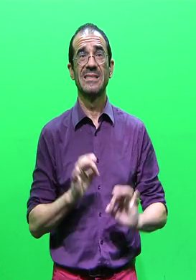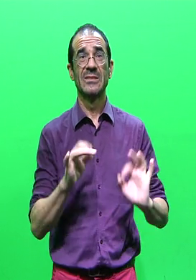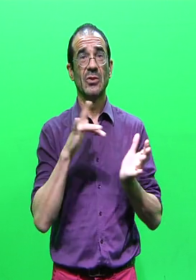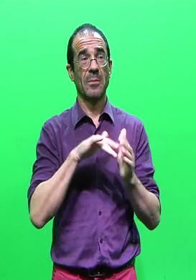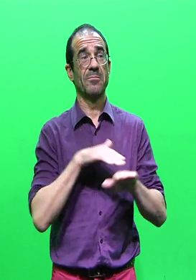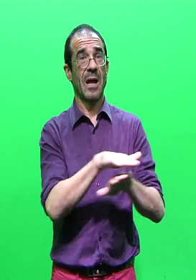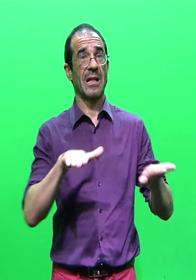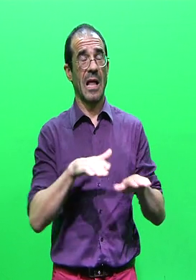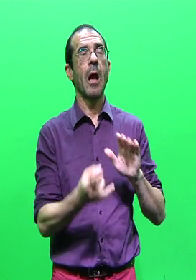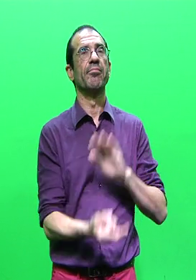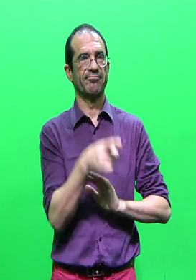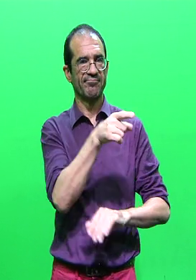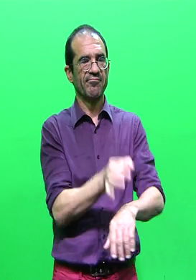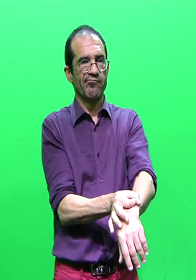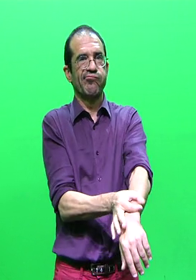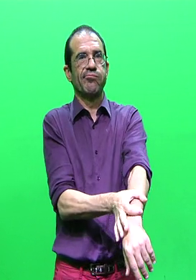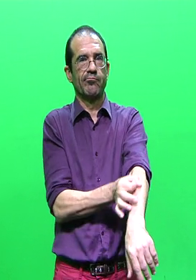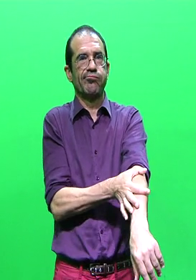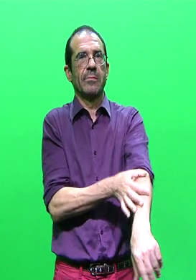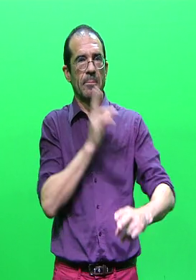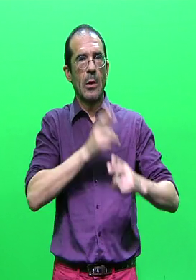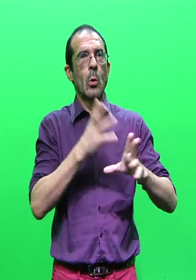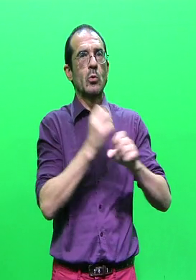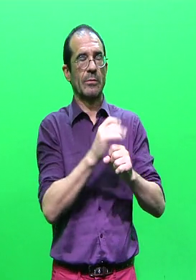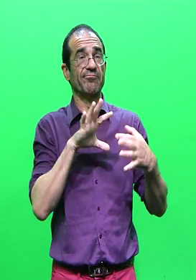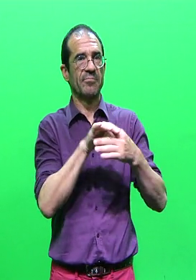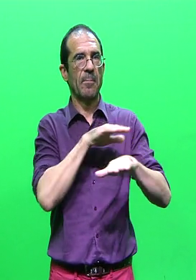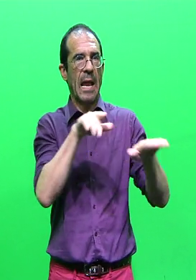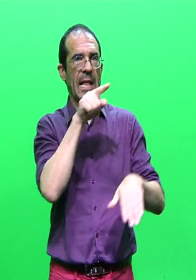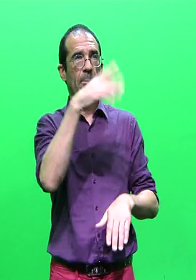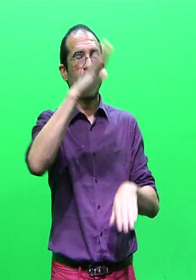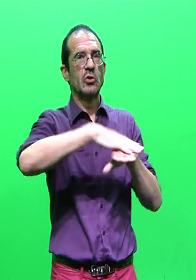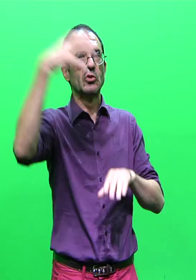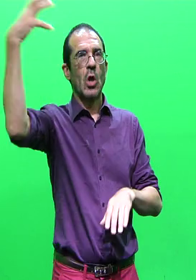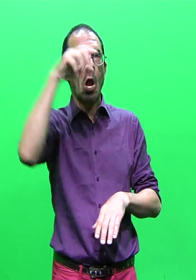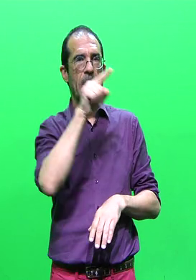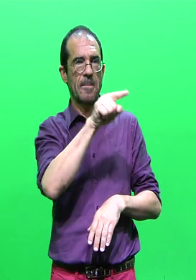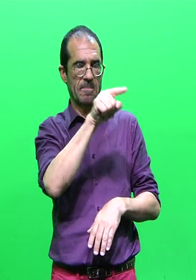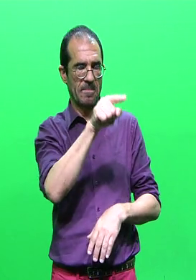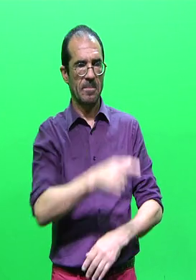Quan vaig a la platja m'aparèixen taques de color marró fosc que augmenten de mida, és per culpa del sol.